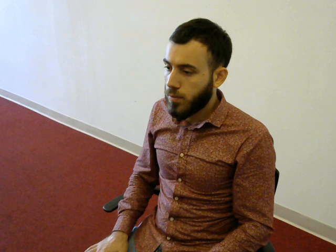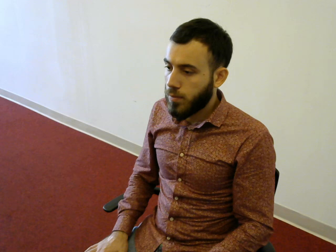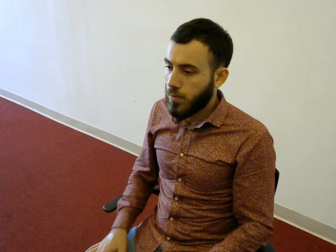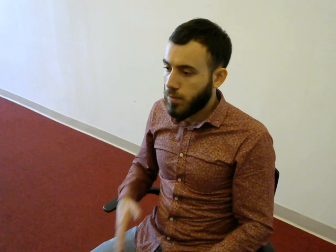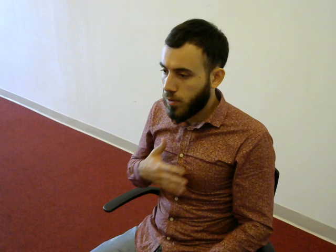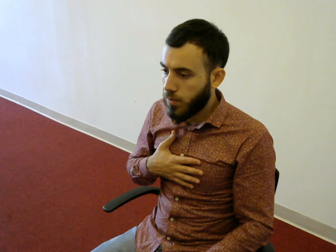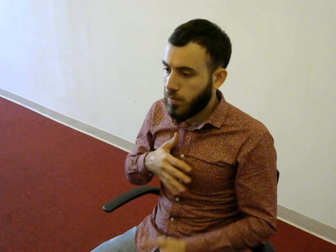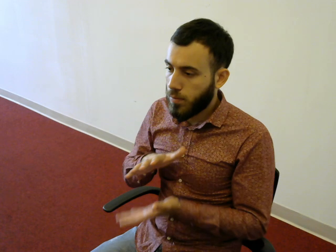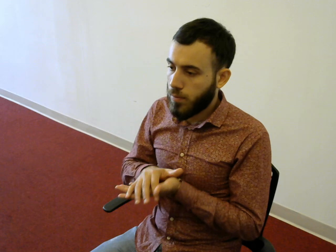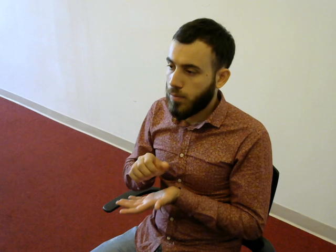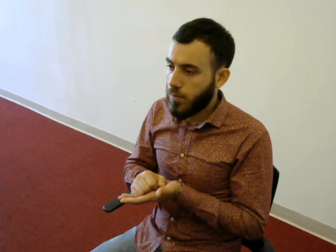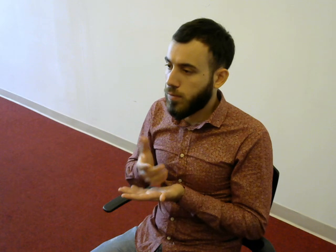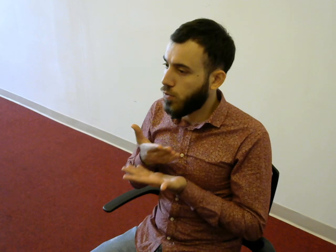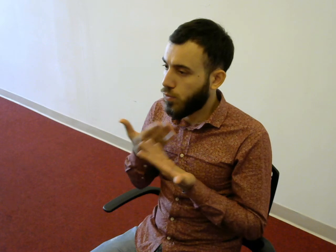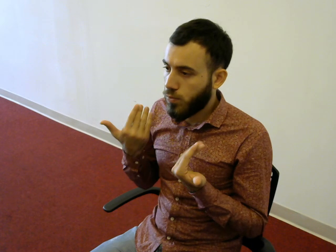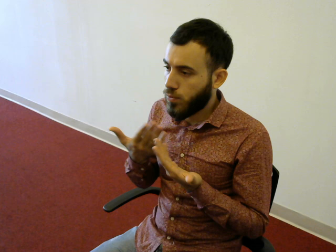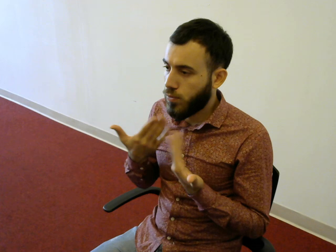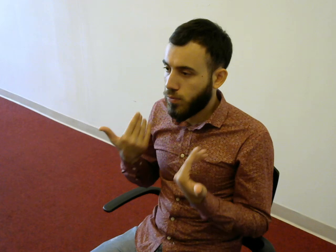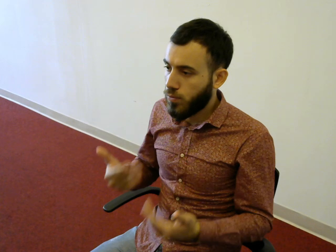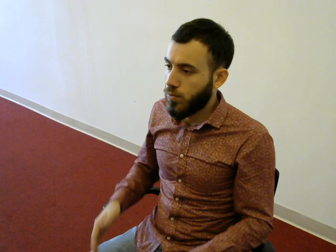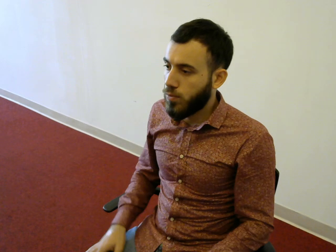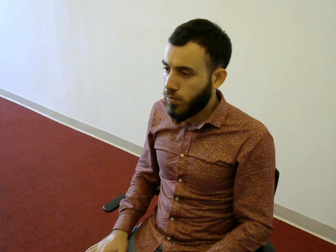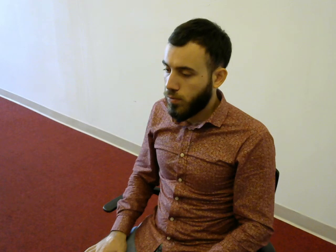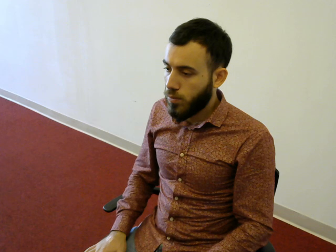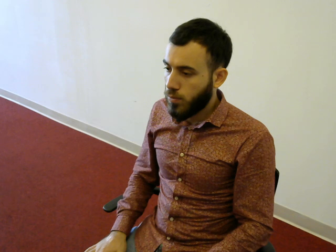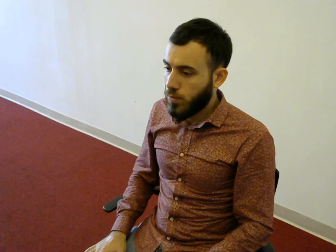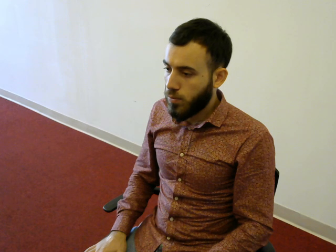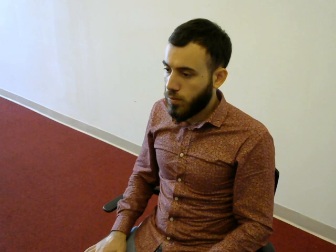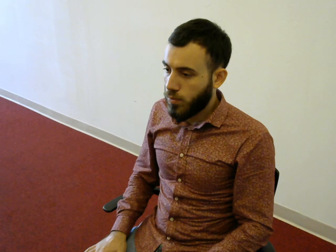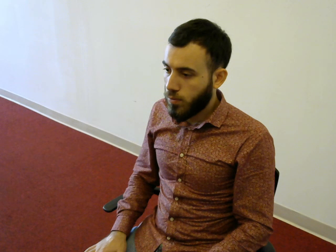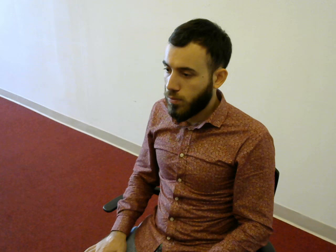Mənim ləqəbim yoxdur